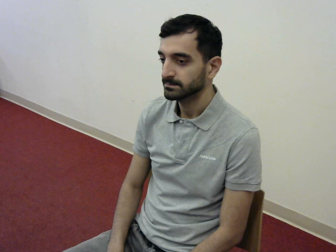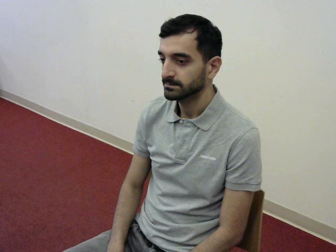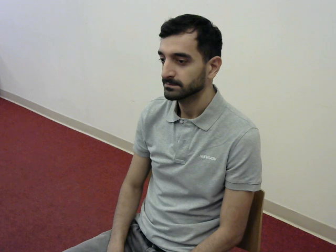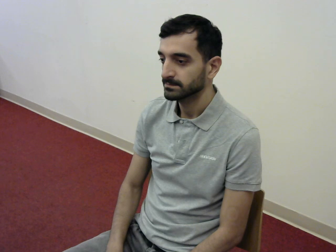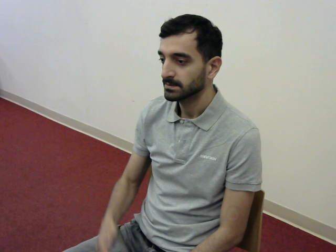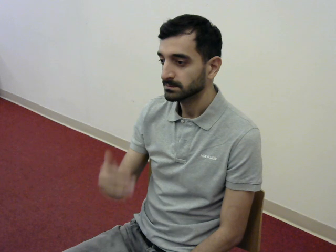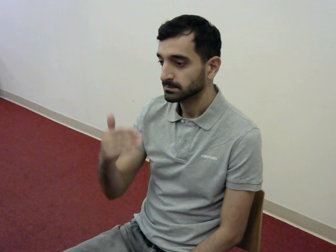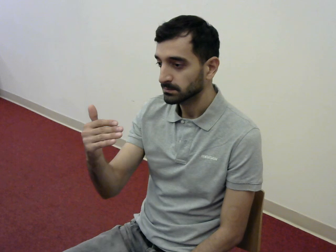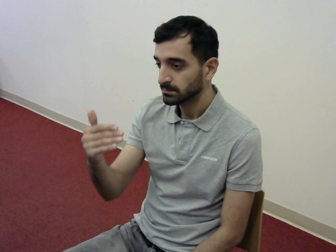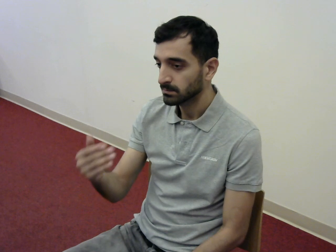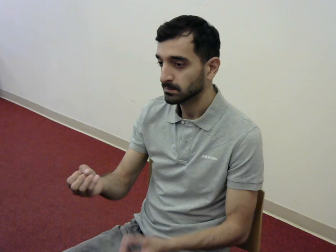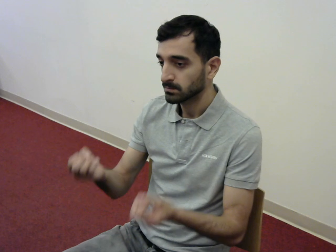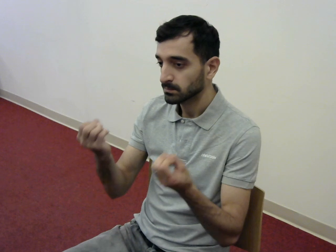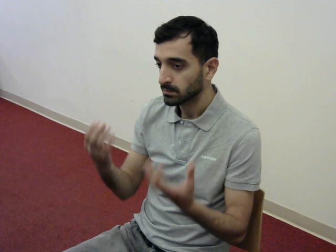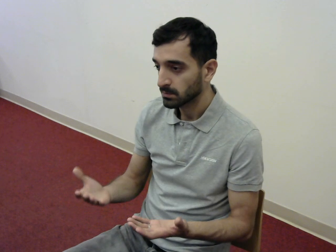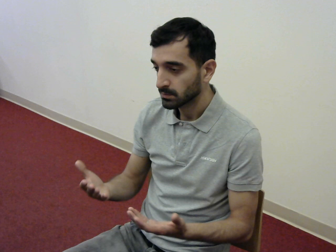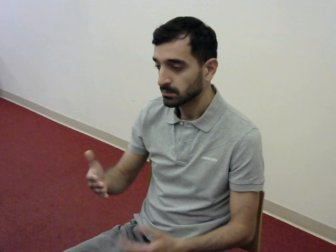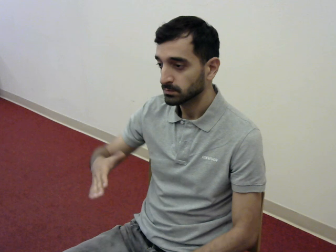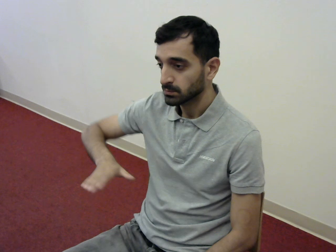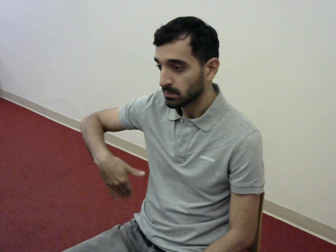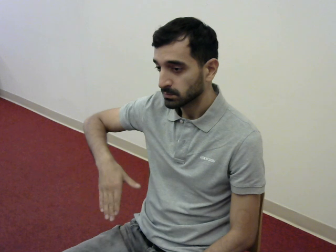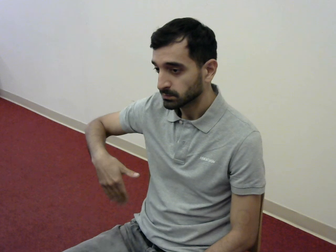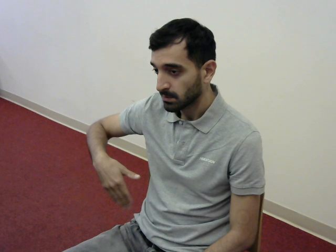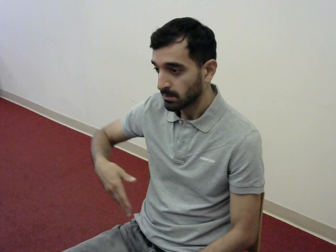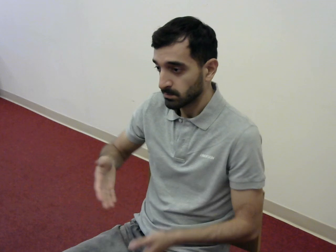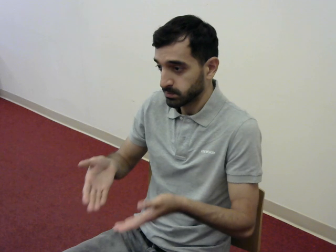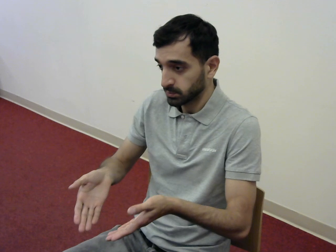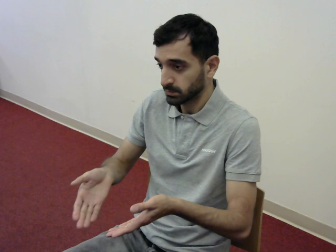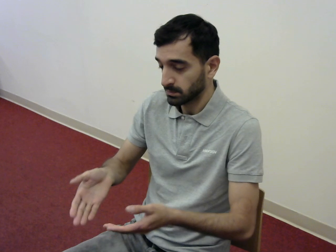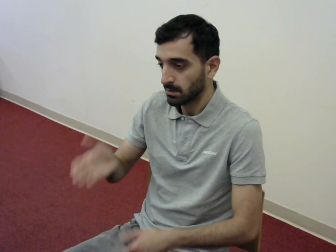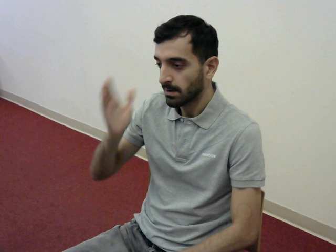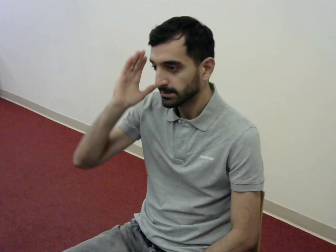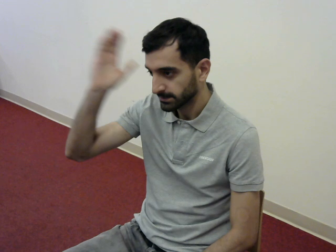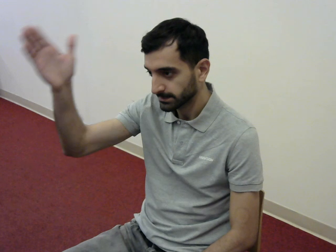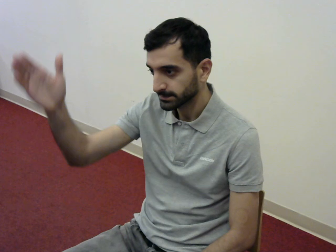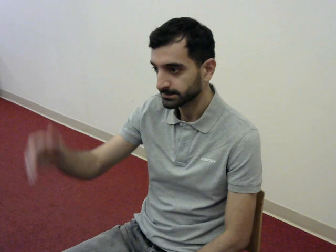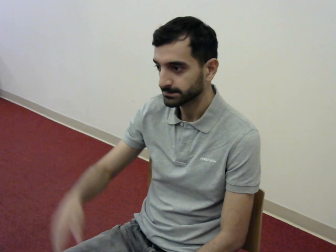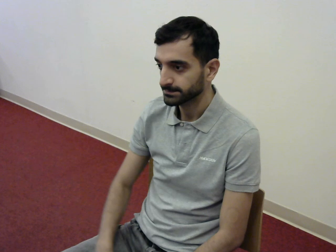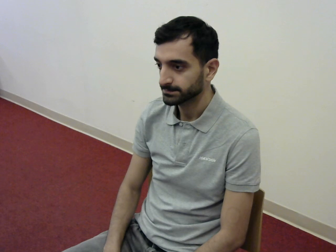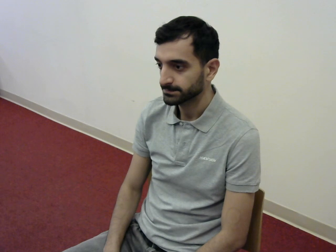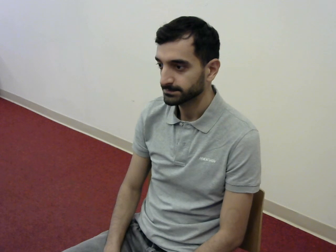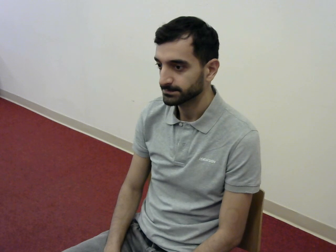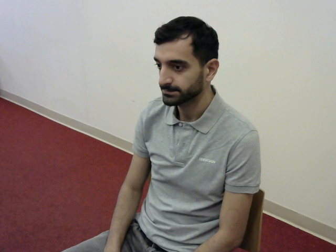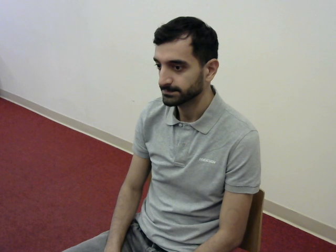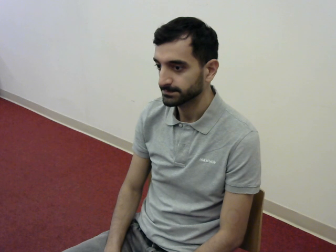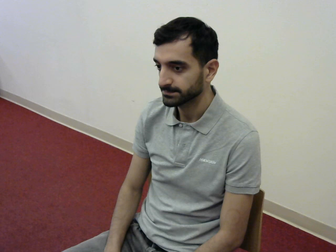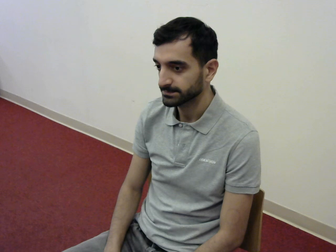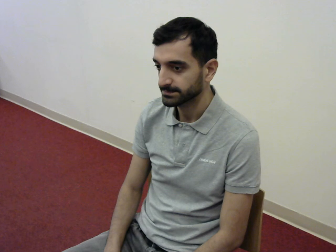Siz günortadan sonra burda olacaqsınızmı?